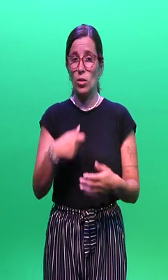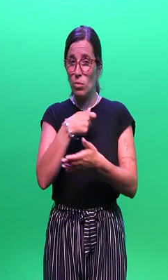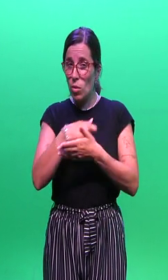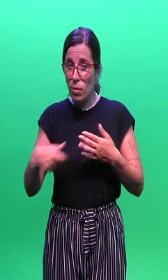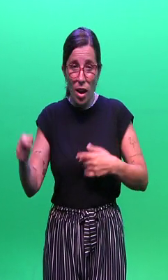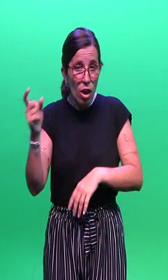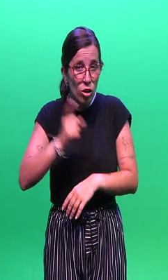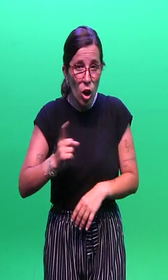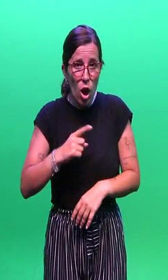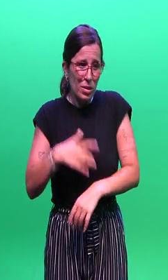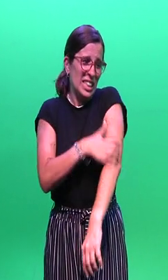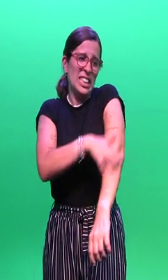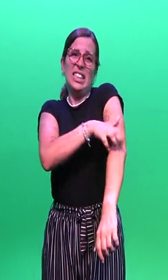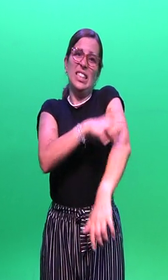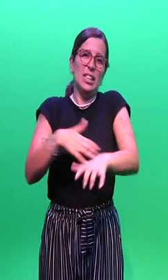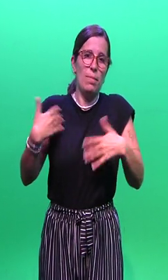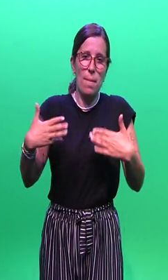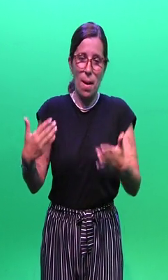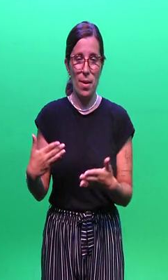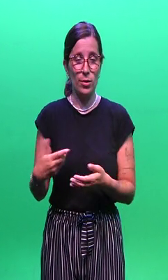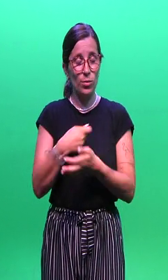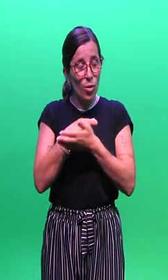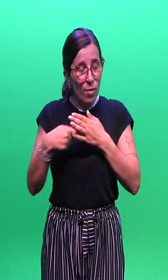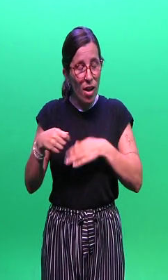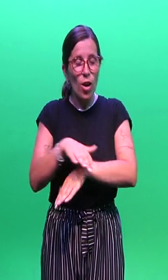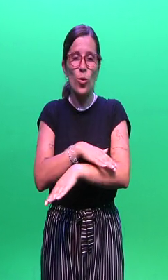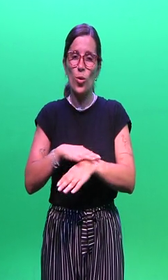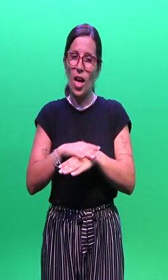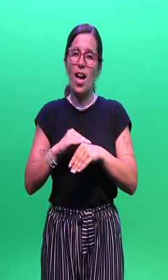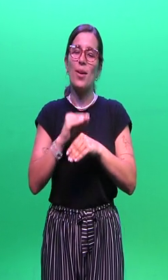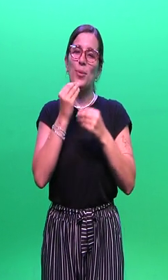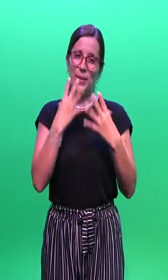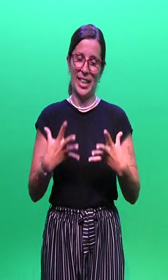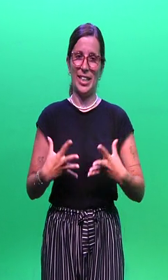Si no em poso la pomada em pica més, si me la poso em va molt bé.